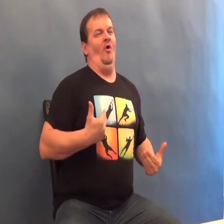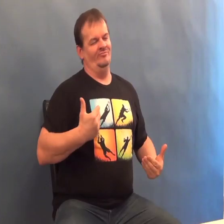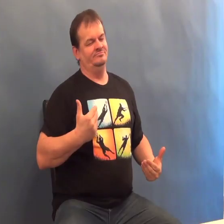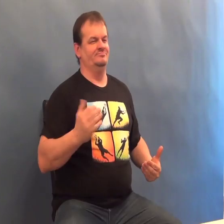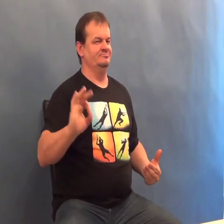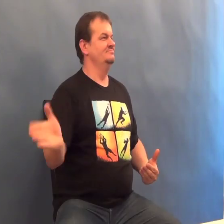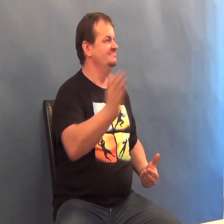Och, dobrze, proszę.